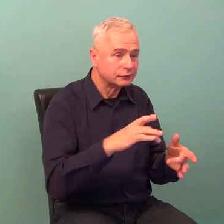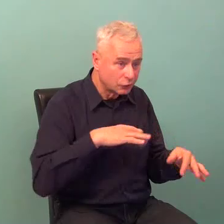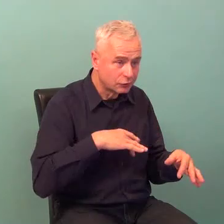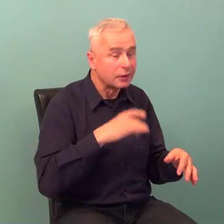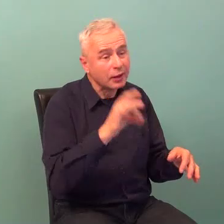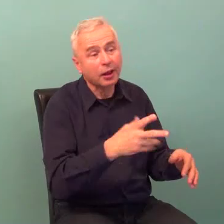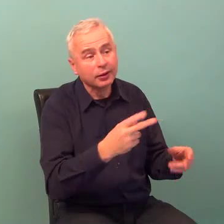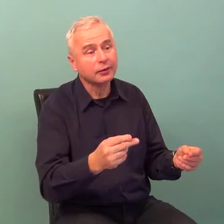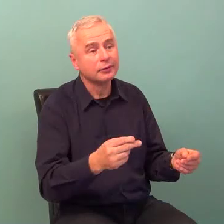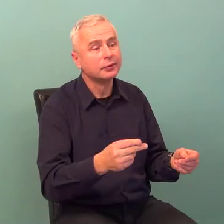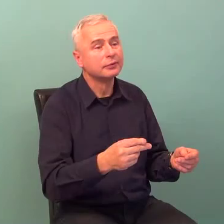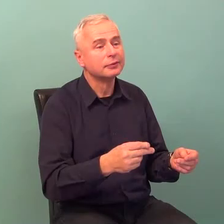Tak czy nie?